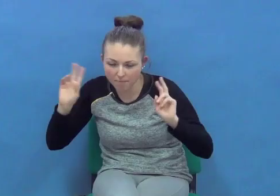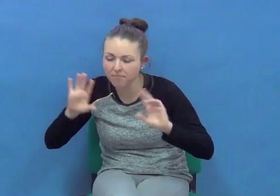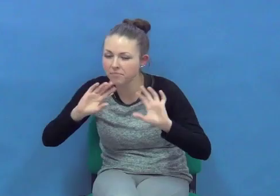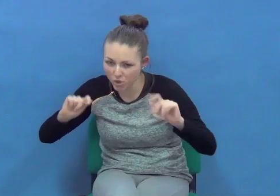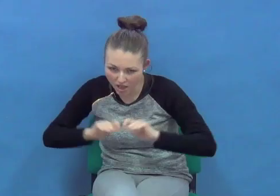Przerwa.